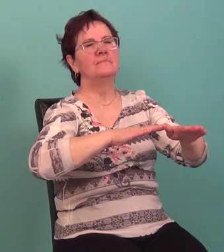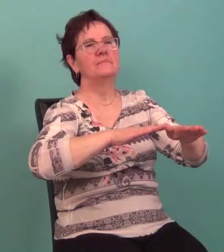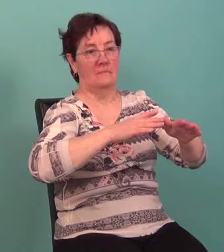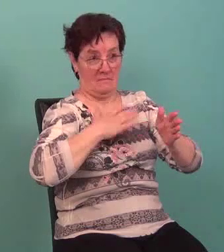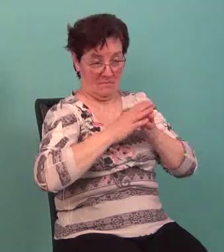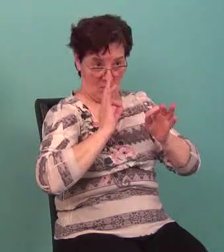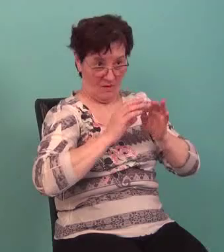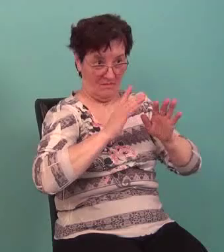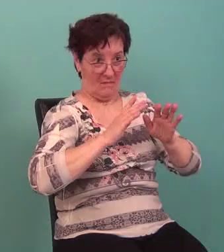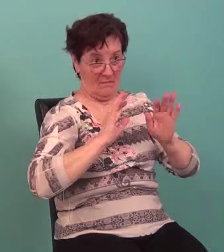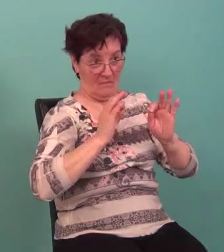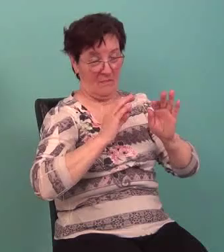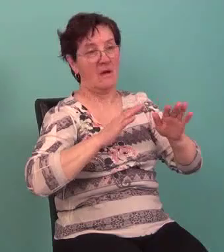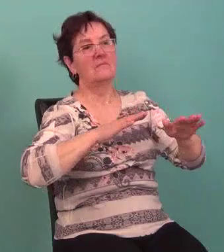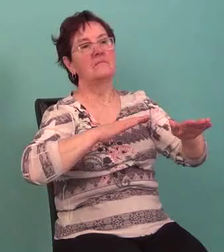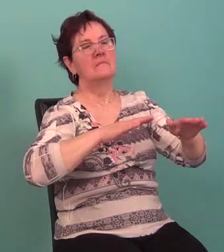Mam zamigać dokładnie? Dobrze.